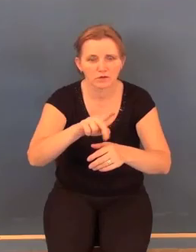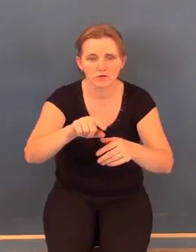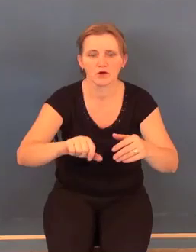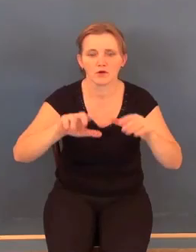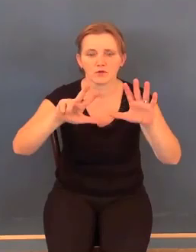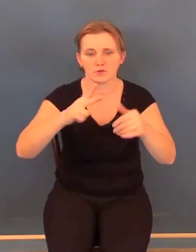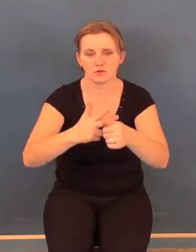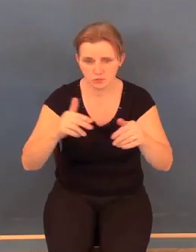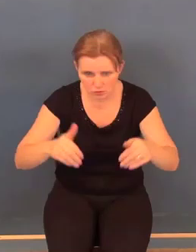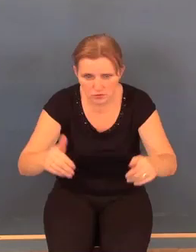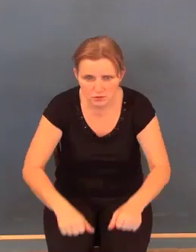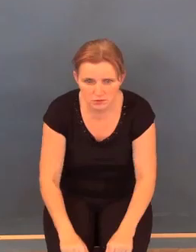Na dwie godziny do ósmej trzydzieści.